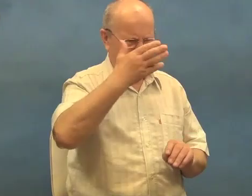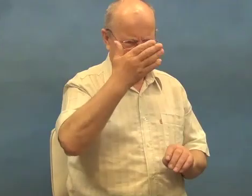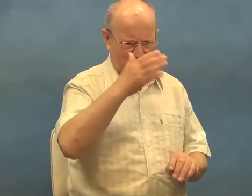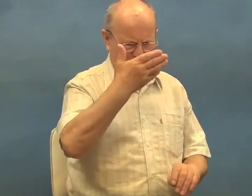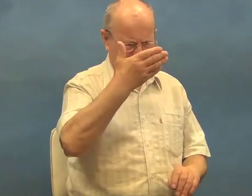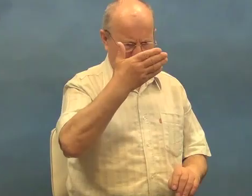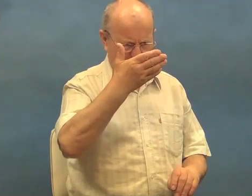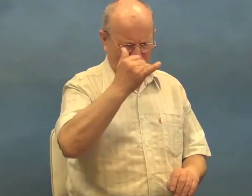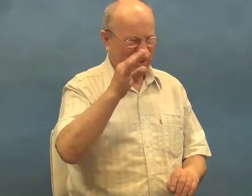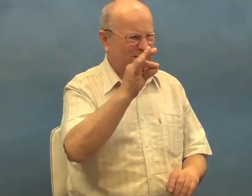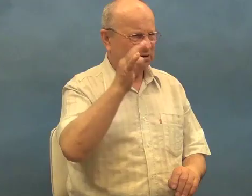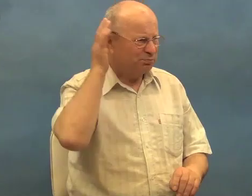MIŚ